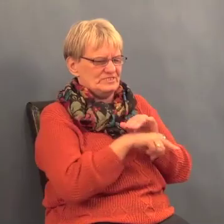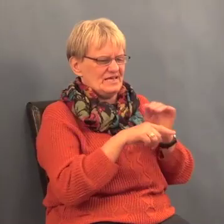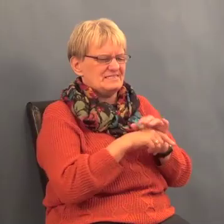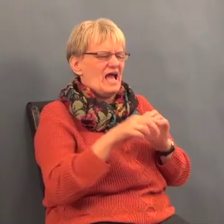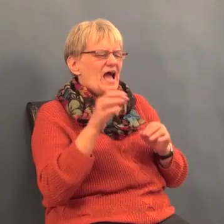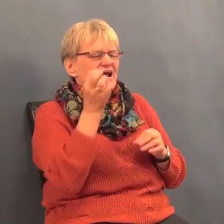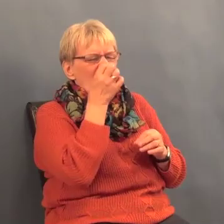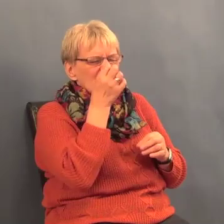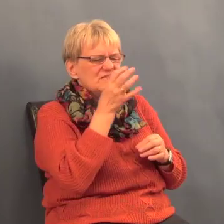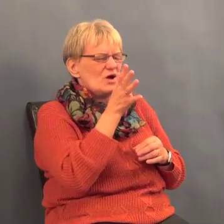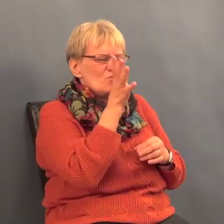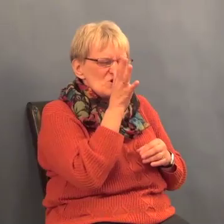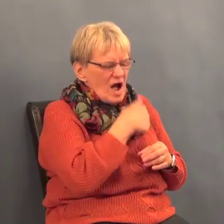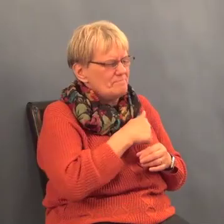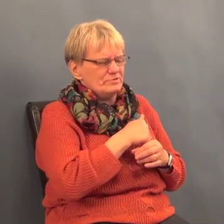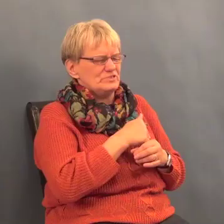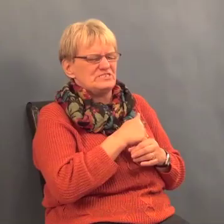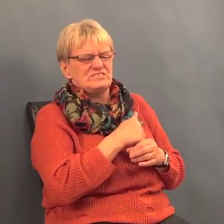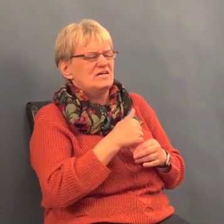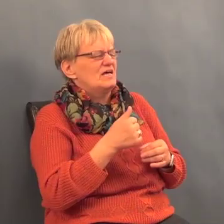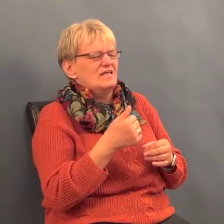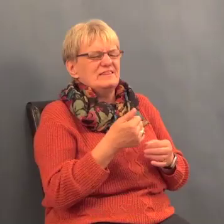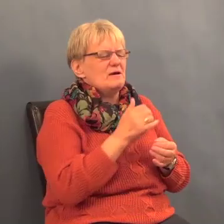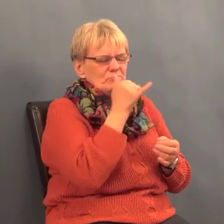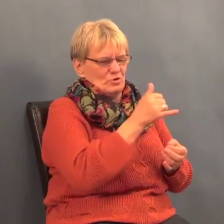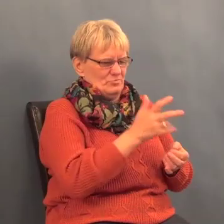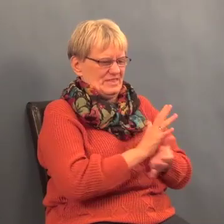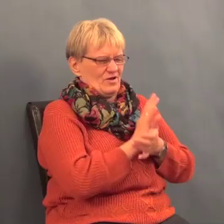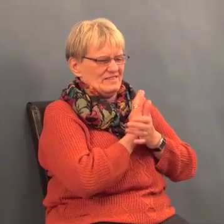A kot łobuz, nie mógł mu tego darować.